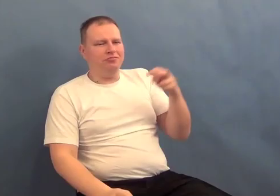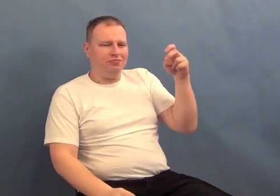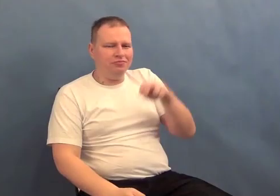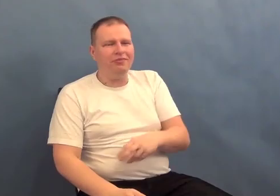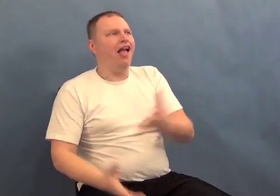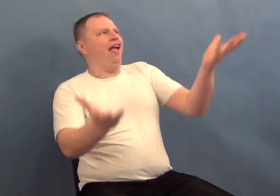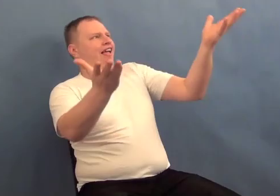Przywitał się ze wszystkimi.